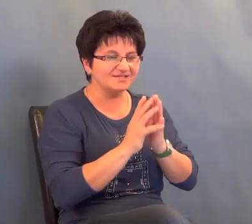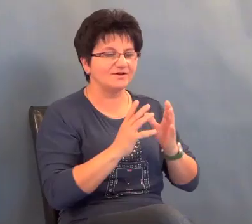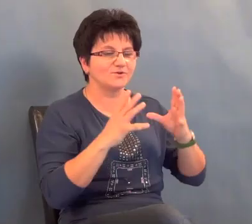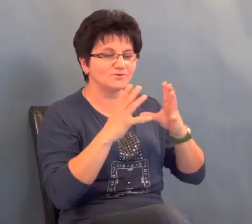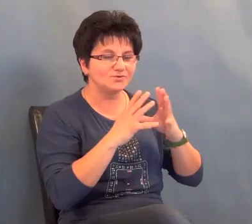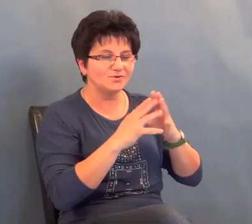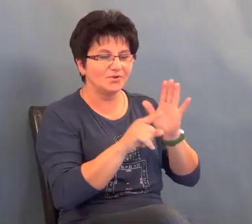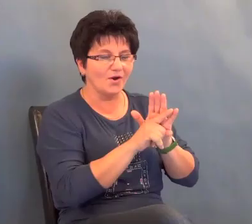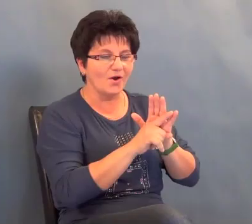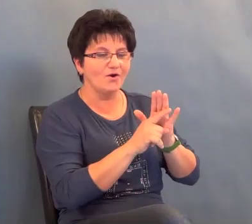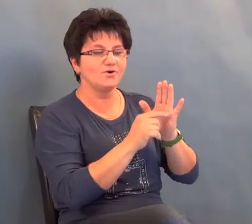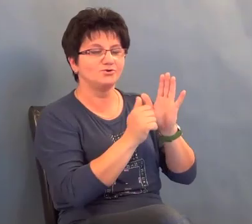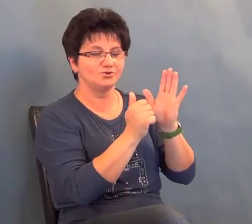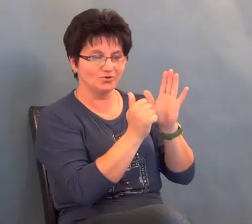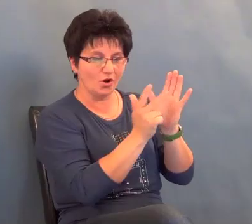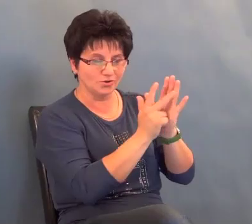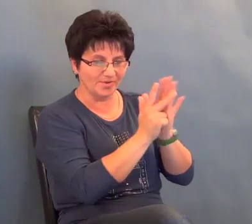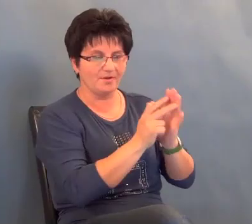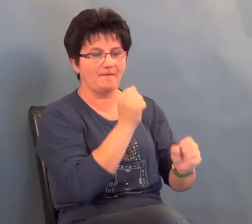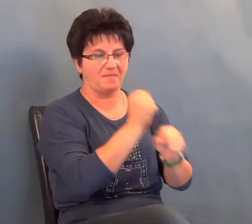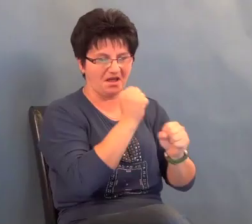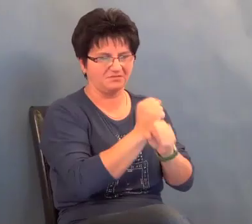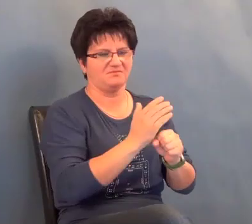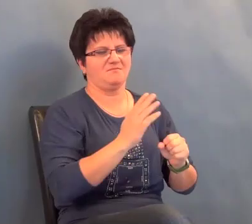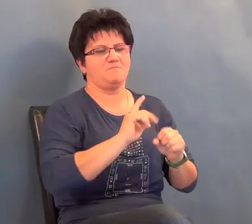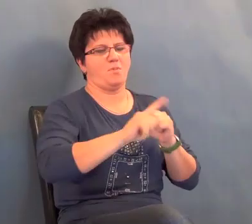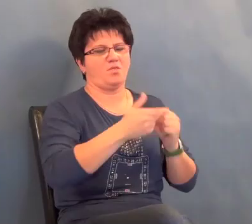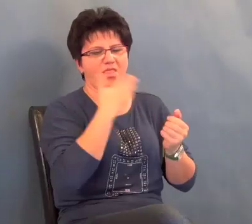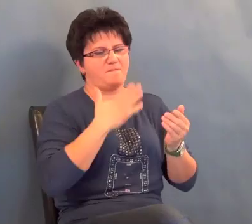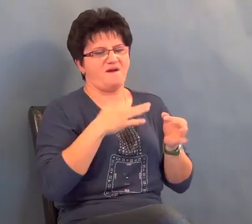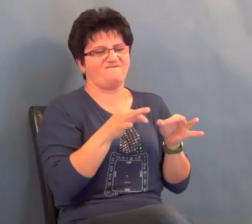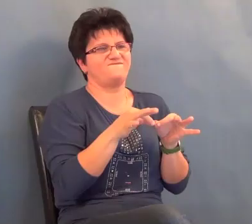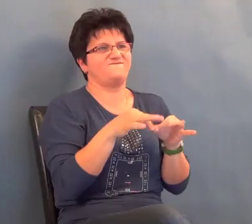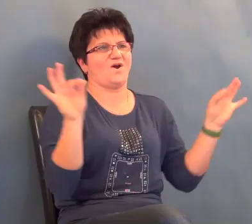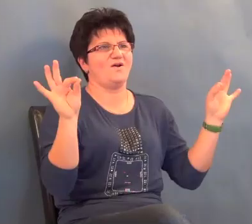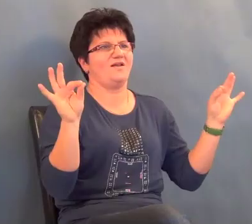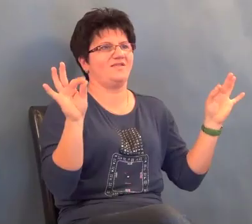Od dziesiątej do osiemnastej mam pracę, a po tym mam wolne.